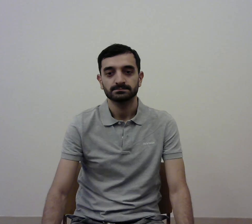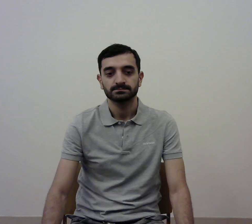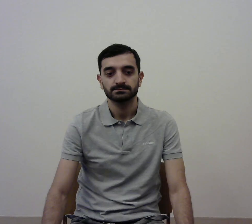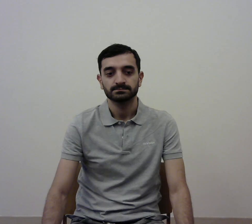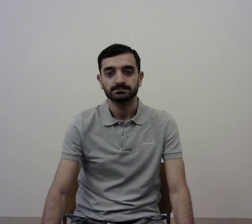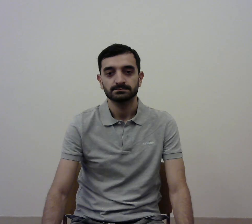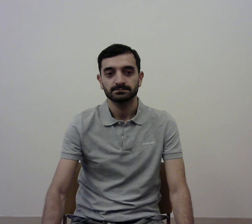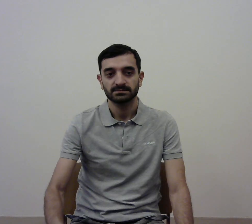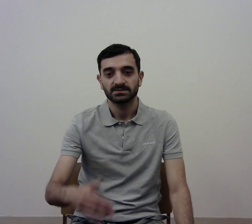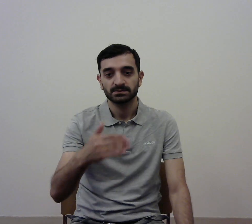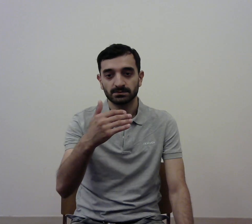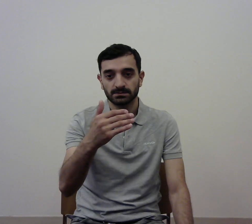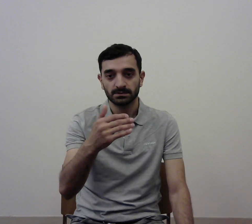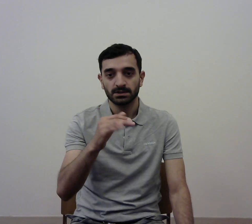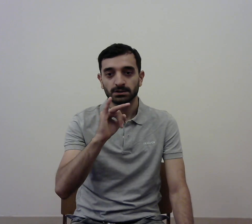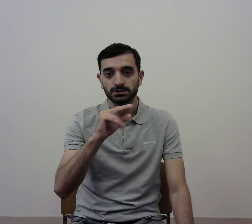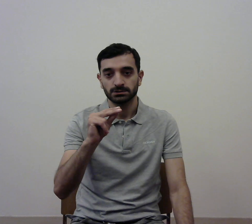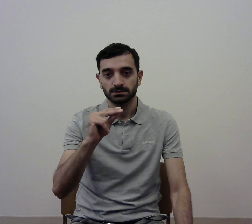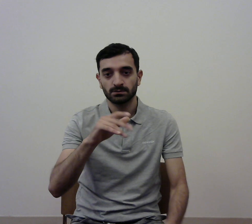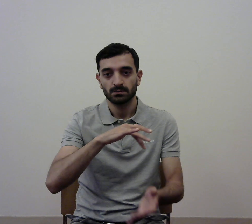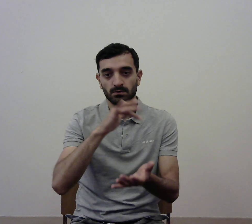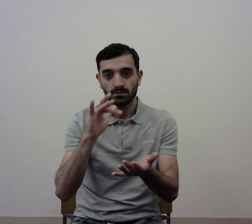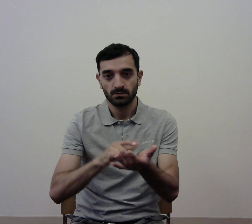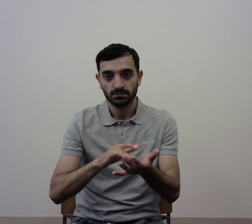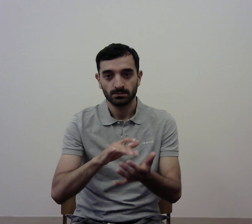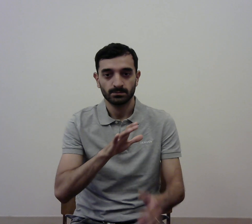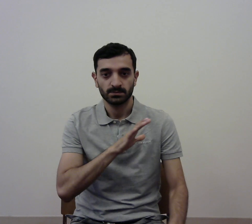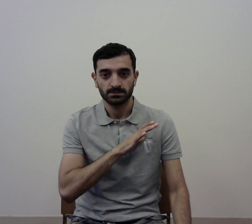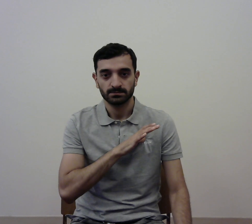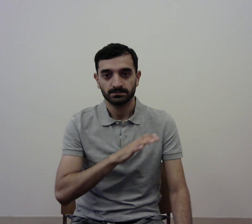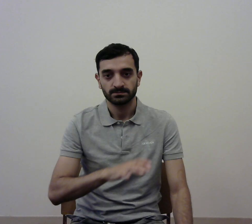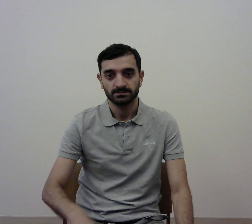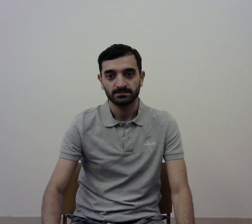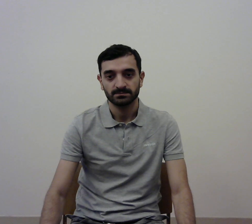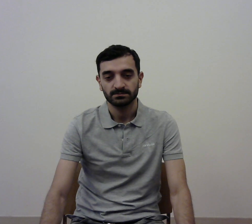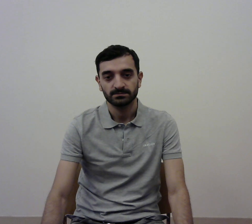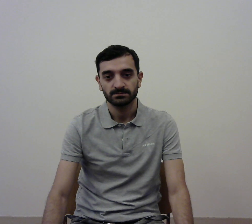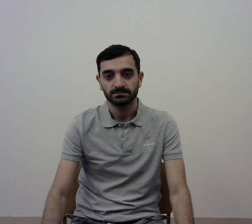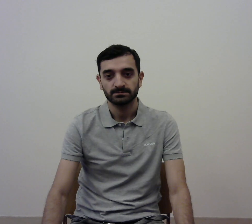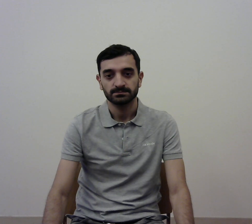Siz İçərişəhərdə olmusuz?